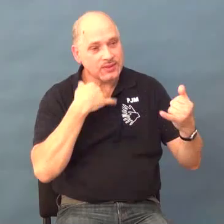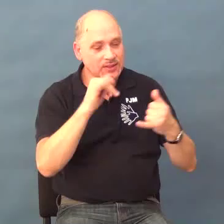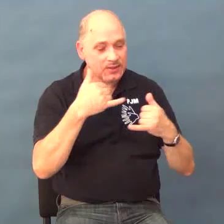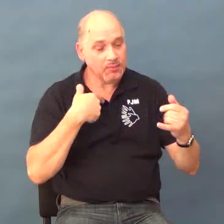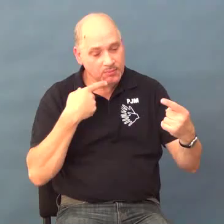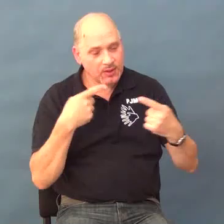Czy pasuje?